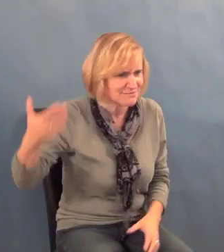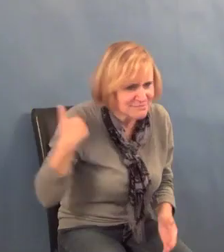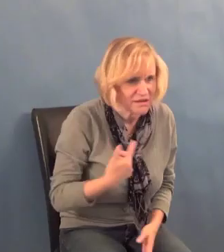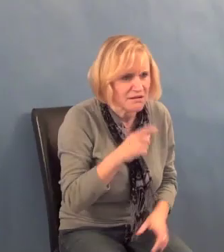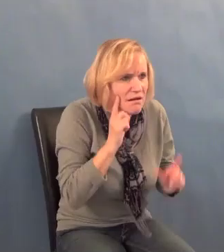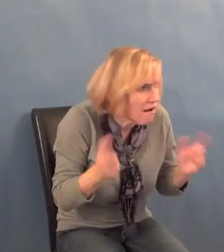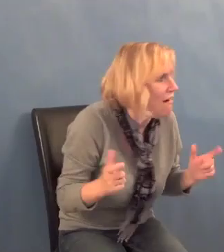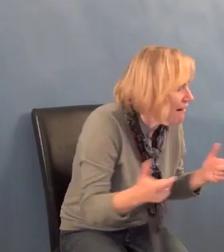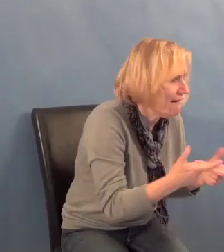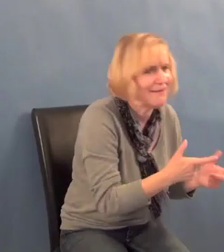Mężczyzna nie wiedział i był w szoku.